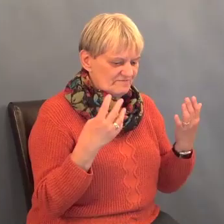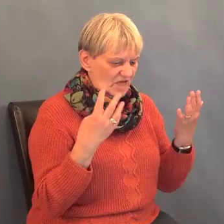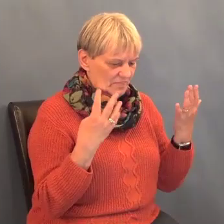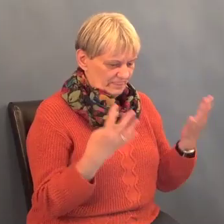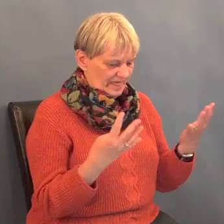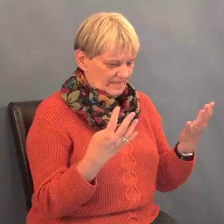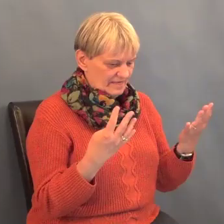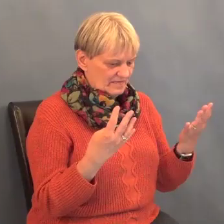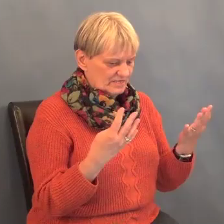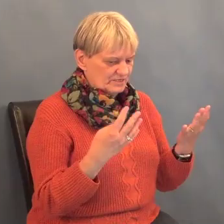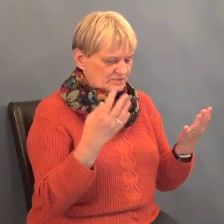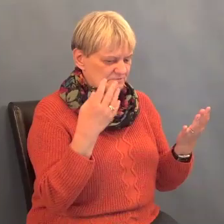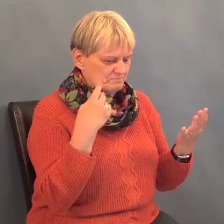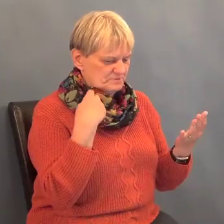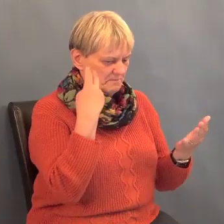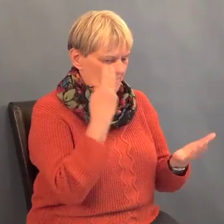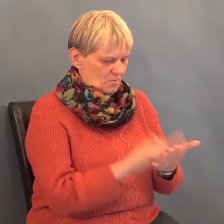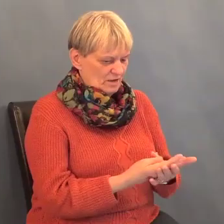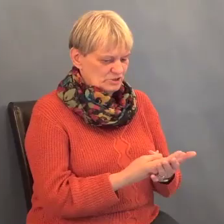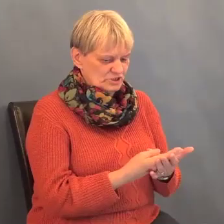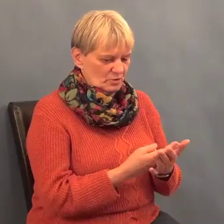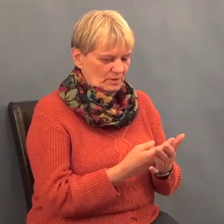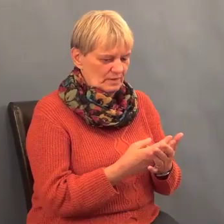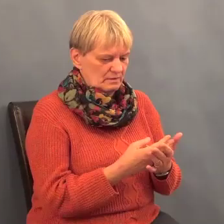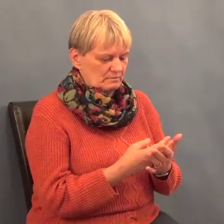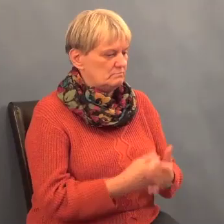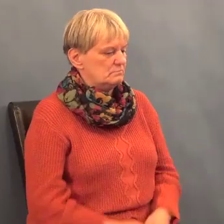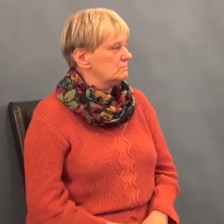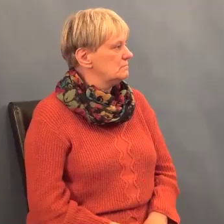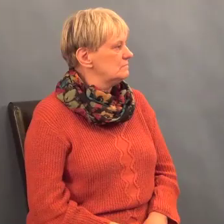O dziewiątej się położył.